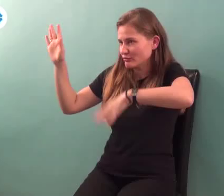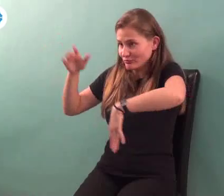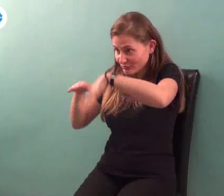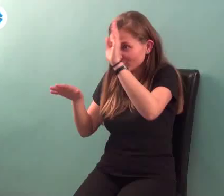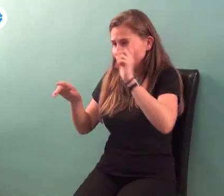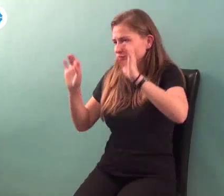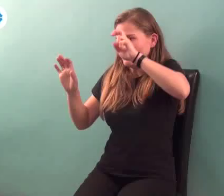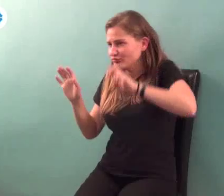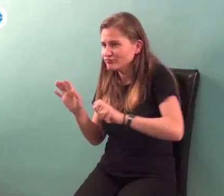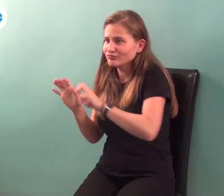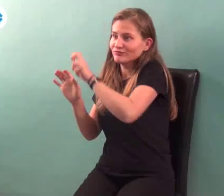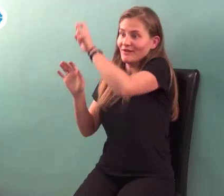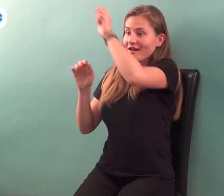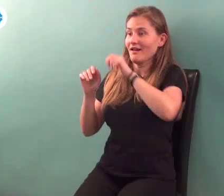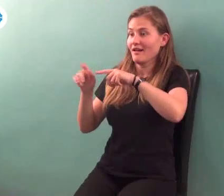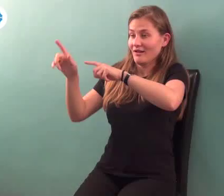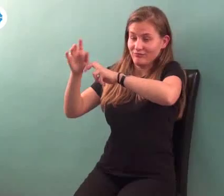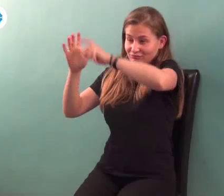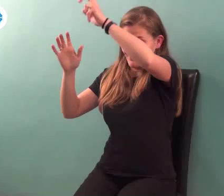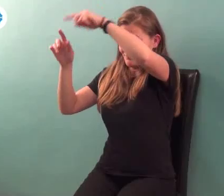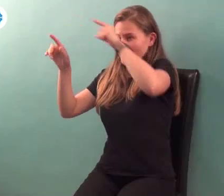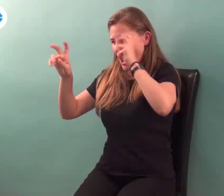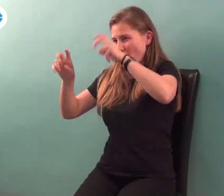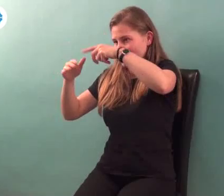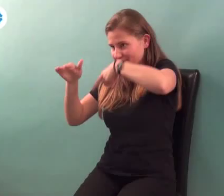Chłopak idzie na górę, jedzie windą, położy się w hotelu spać.